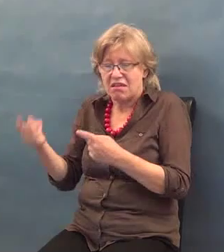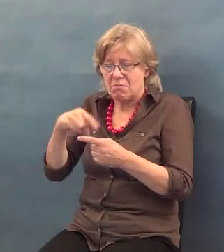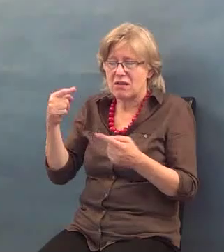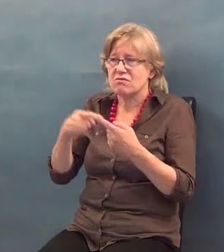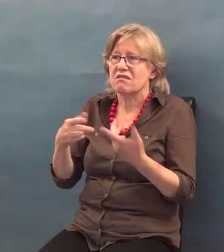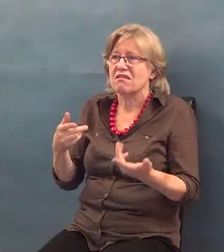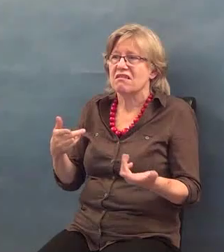Nie pasuje.